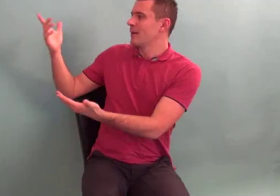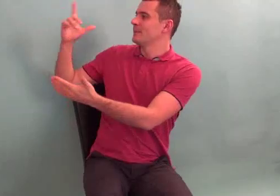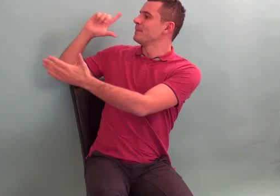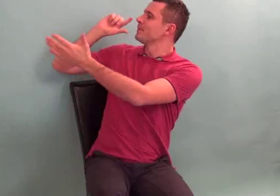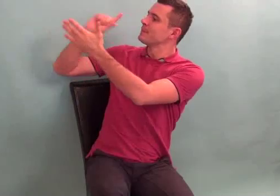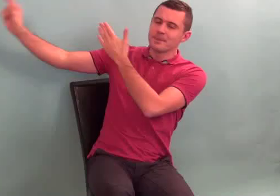Poszedł.